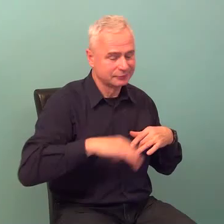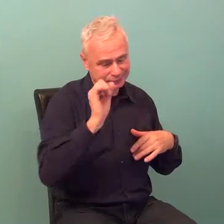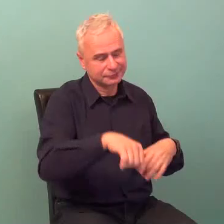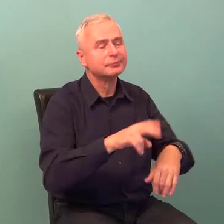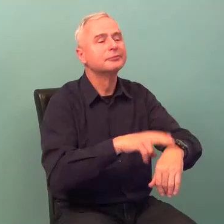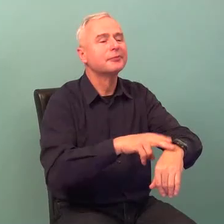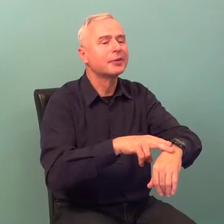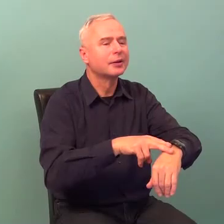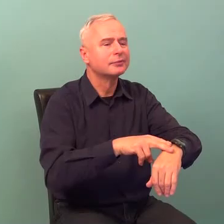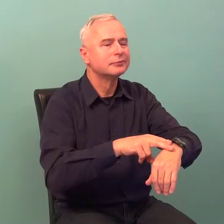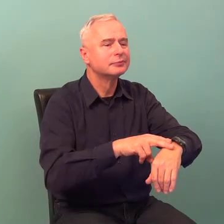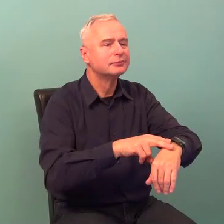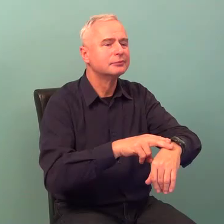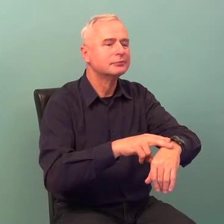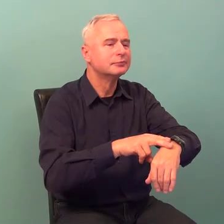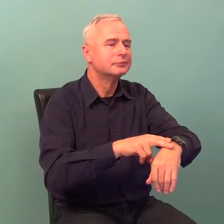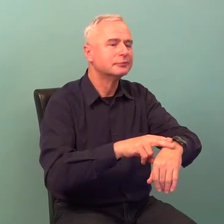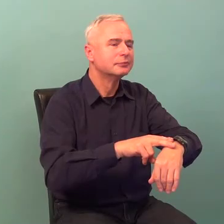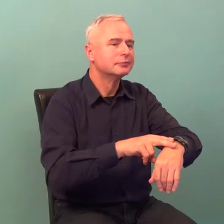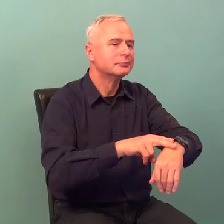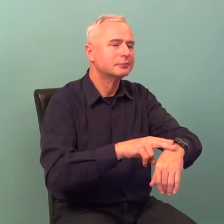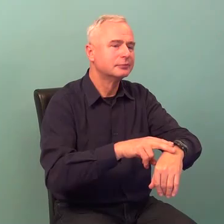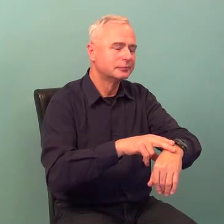O której godzinie?